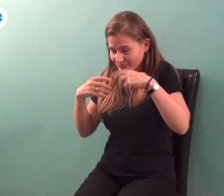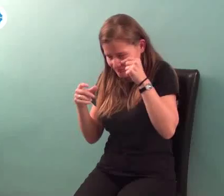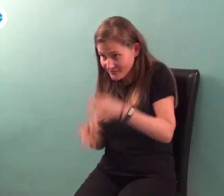Dobra.